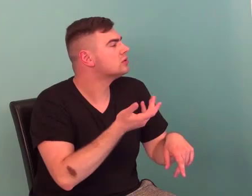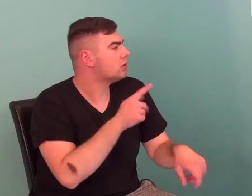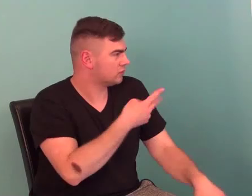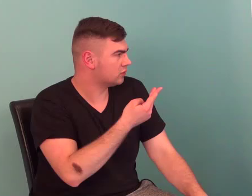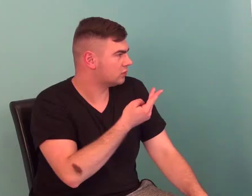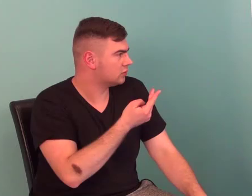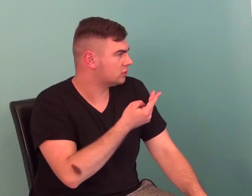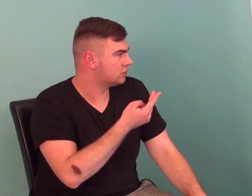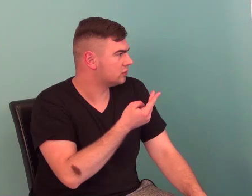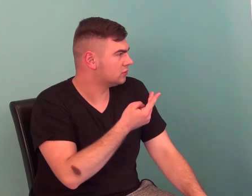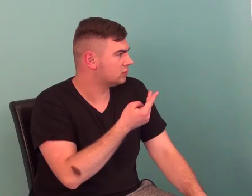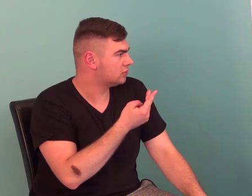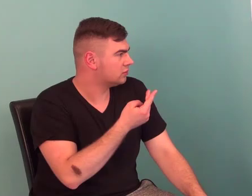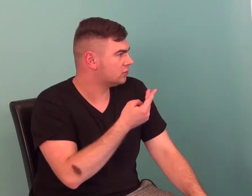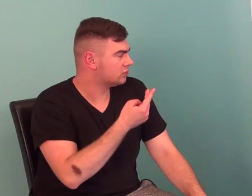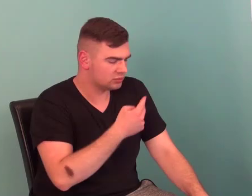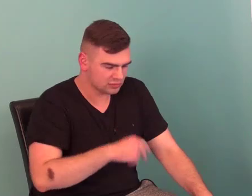Dwie godziny?